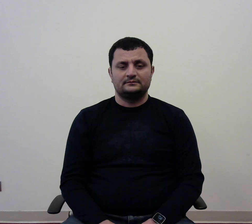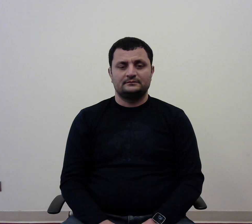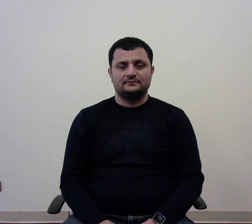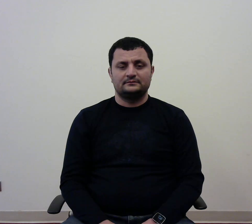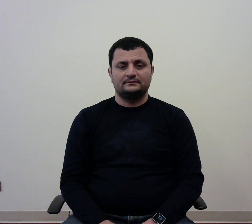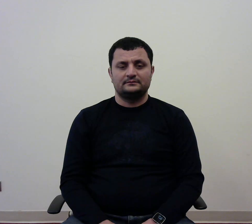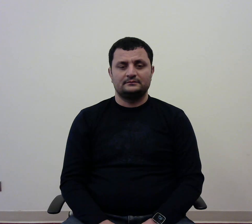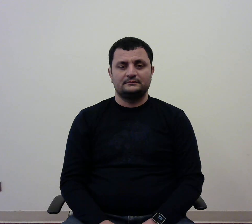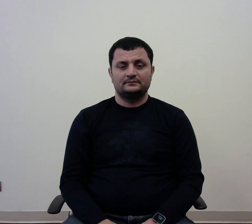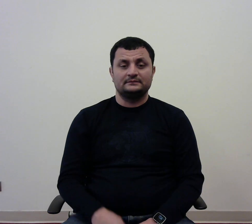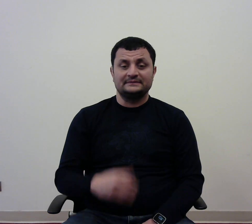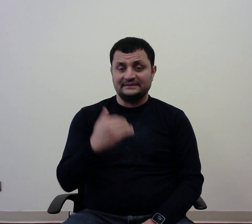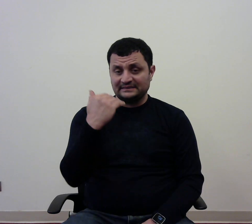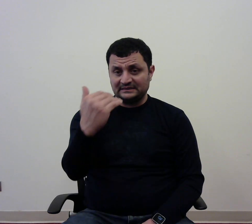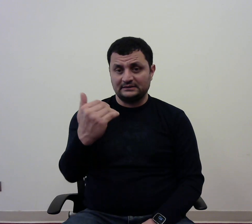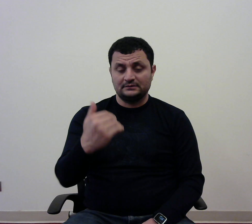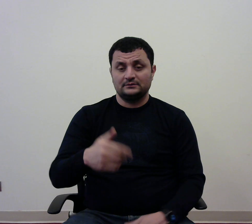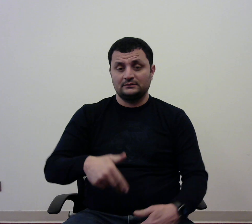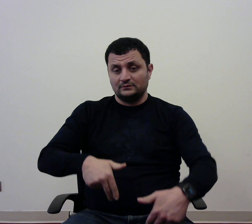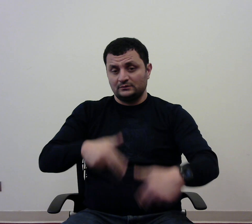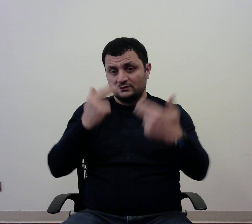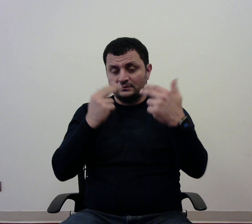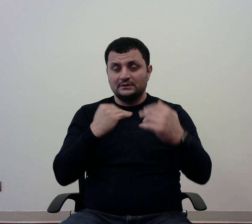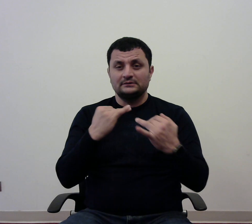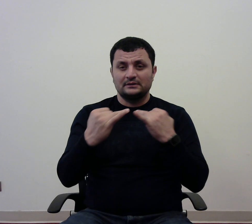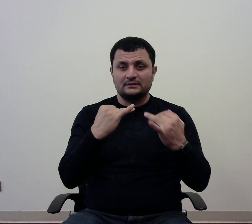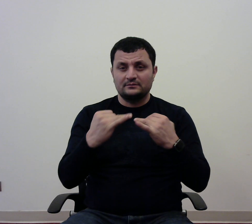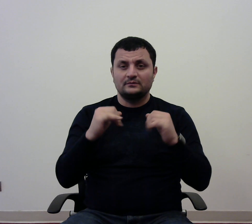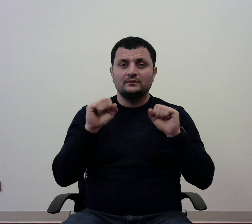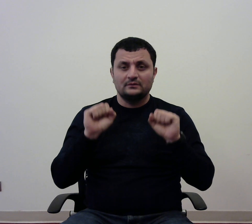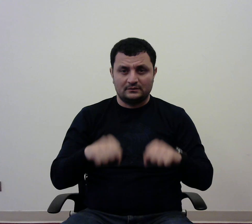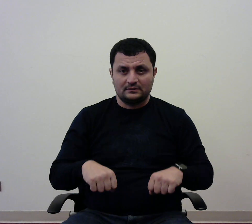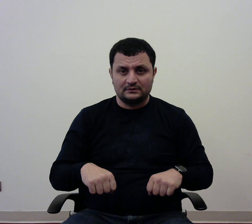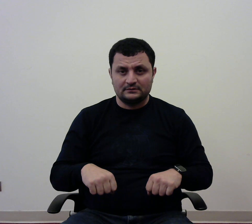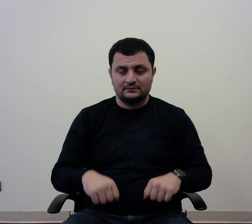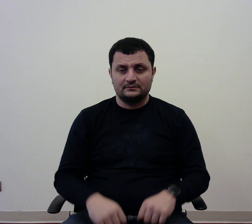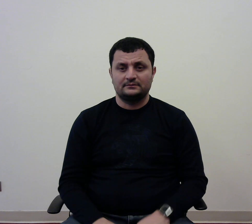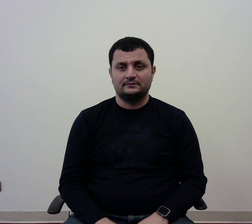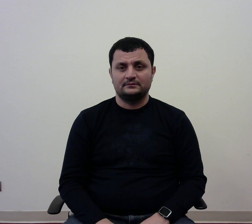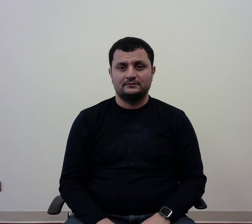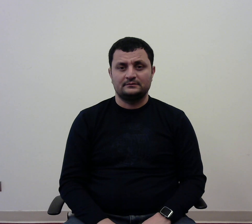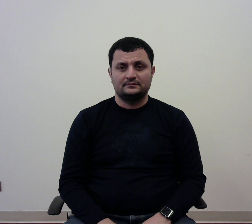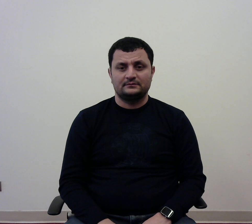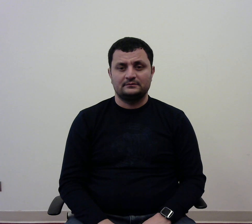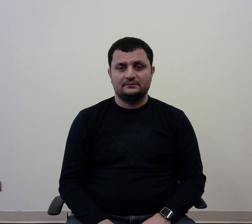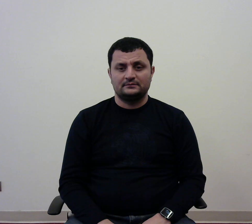Sizinlə görüntülü danışmaq olar?